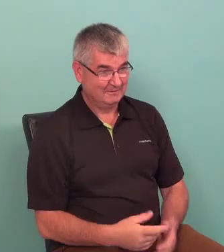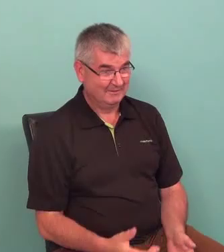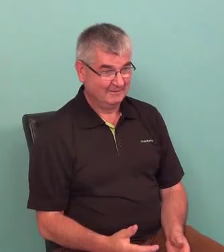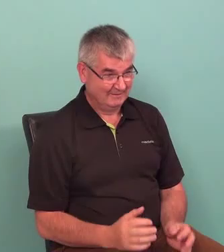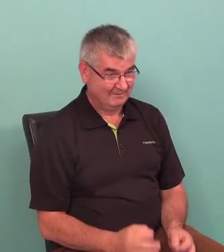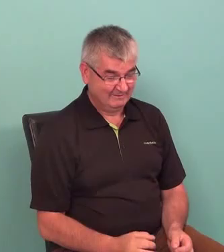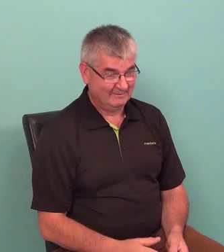Dobrze.